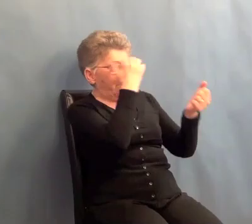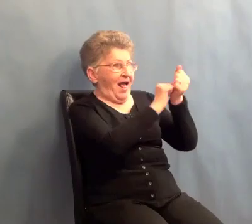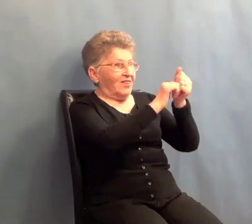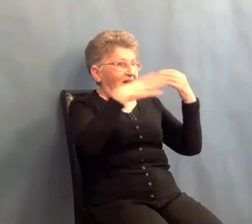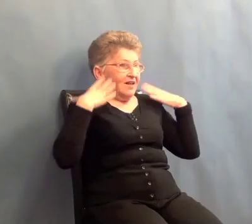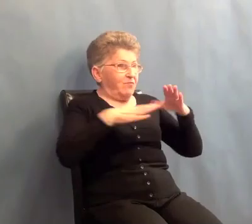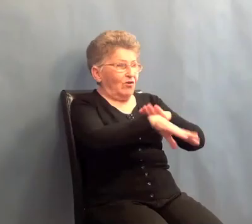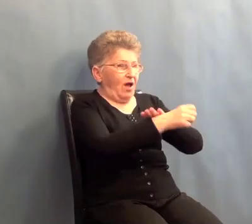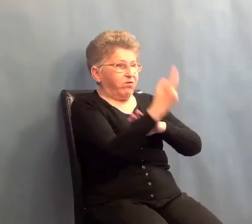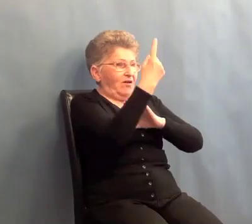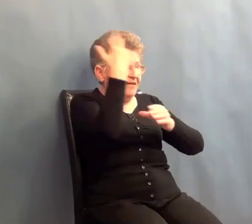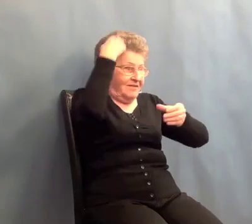Widział, że pranie powinno być puste, bez zawartości.